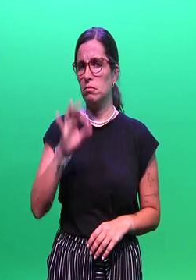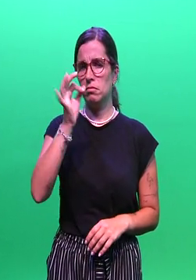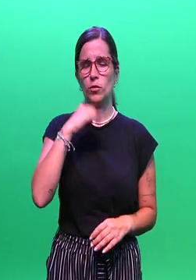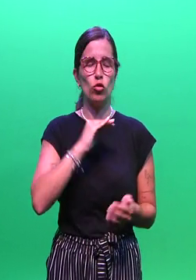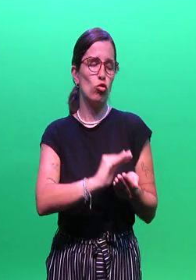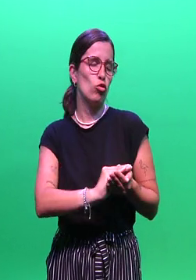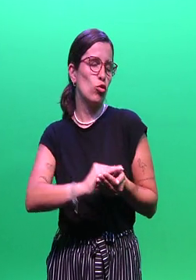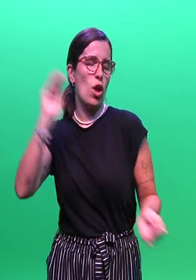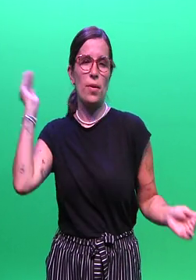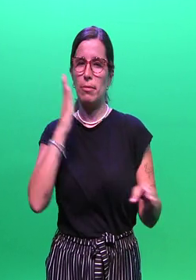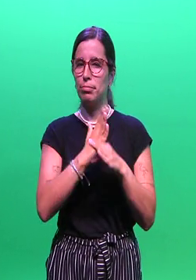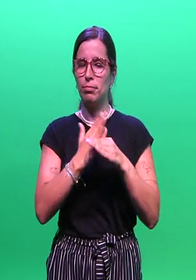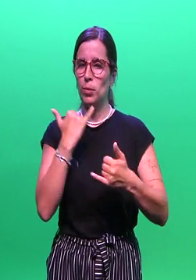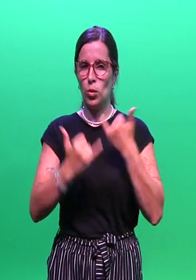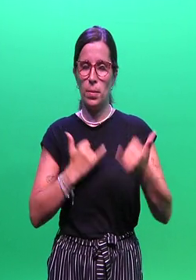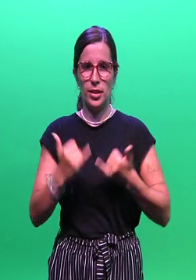Sí, he tingut problemes tota la vida.